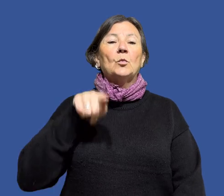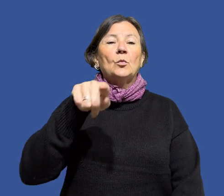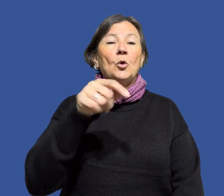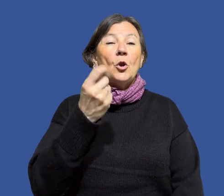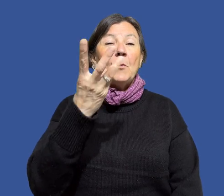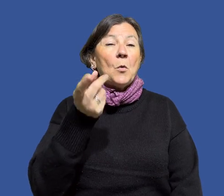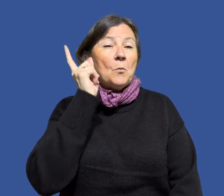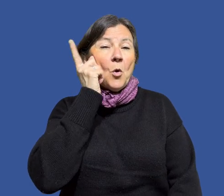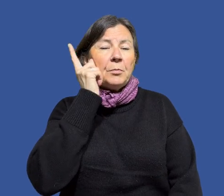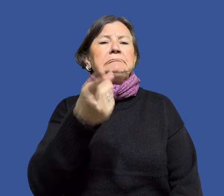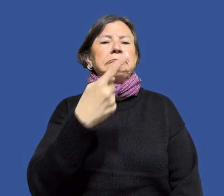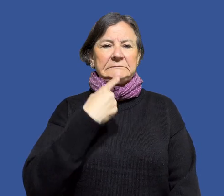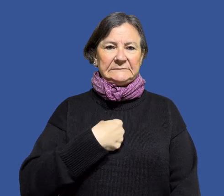Diga'm el teu número de mòbil.